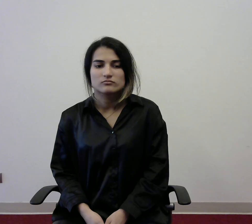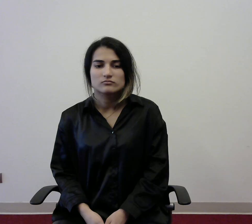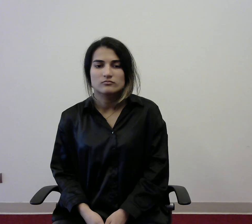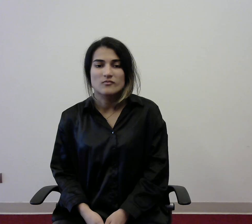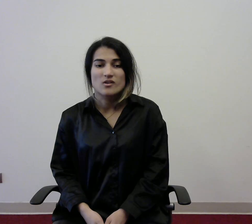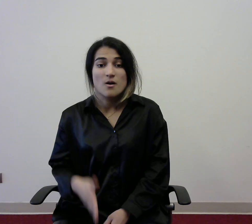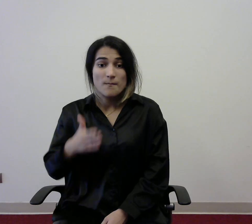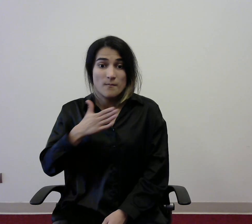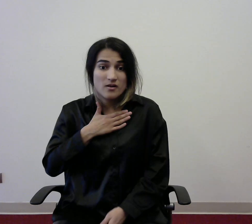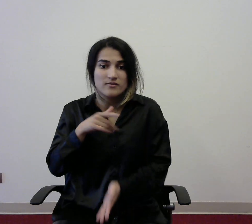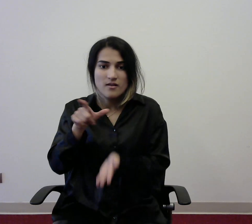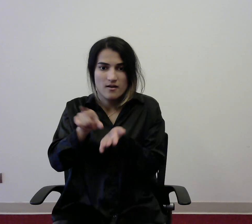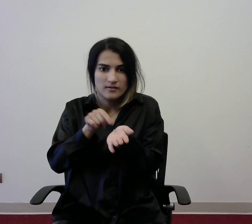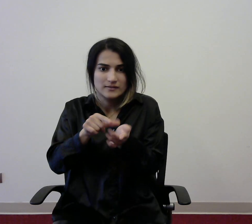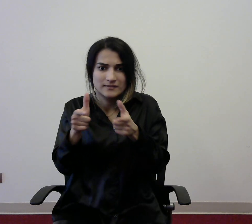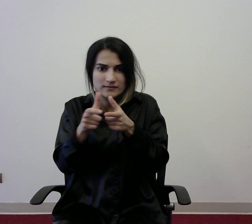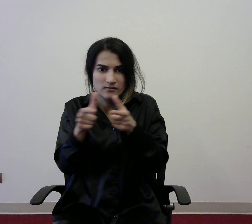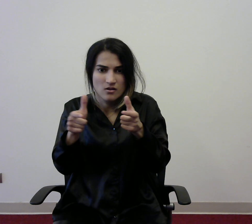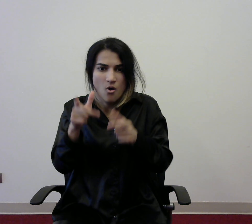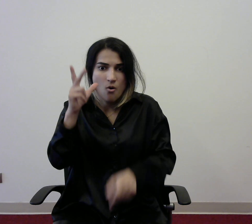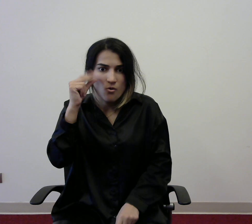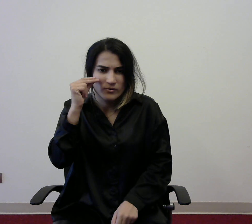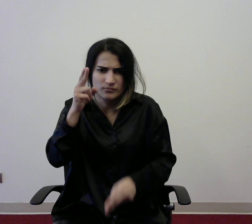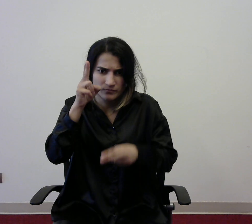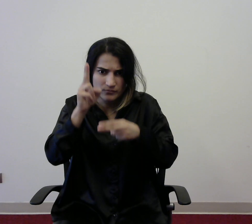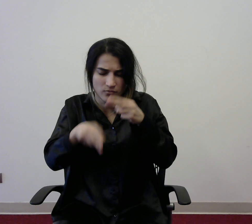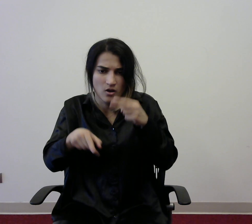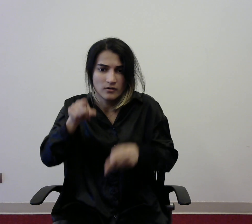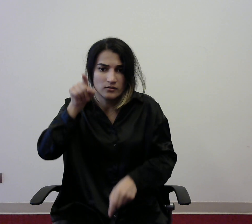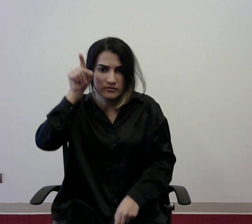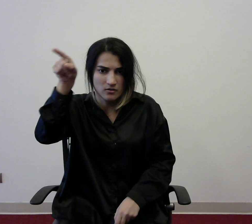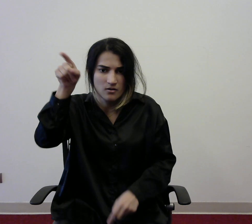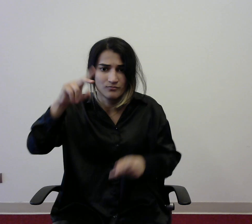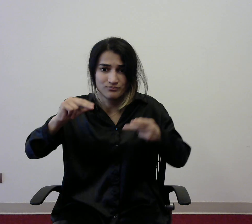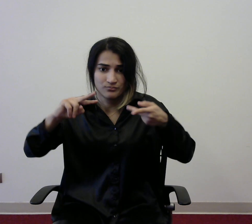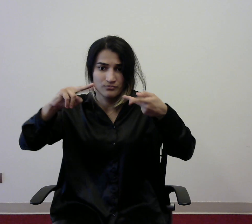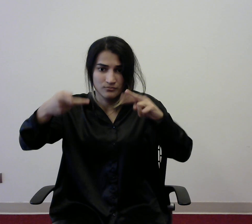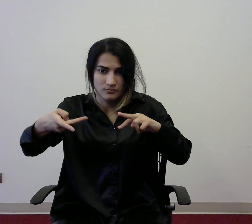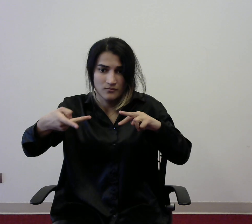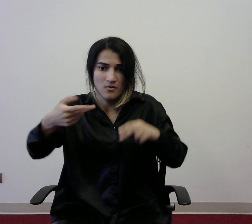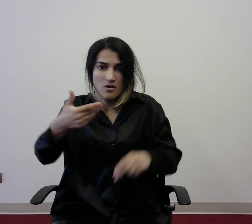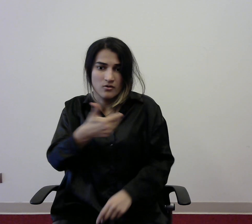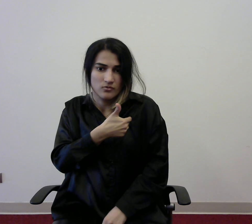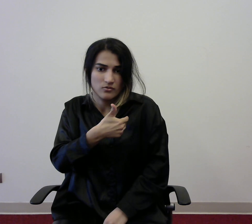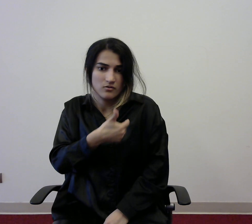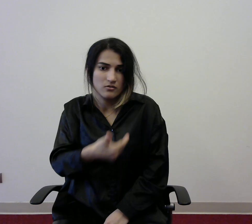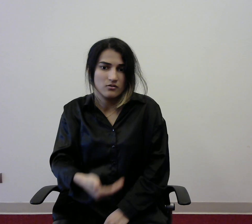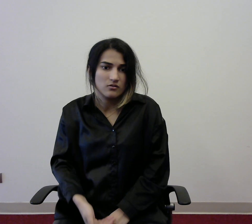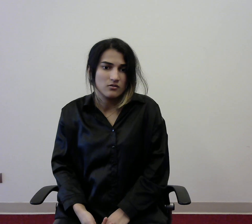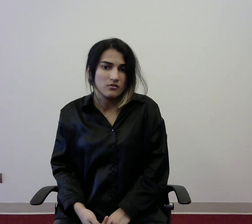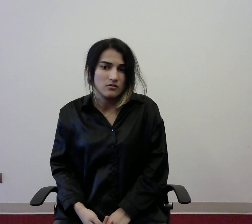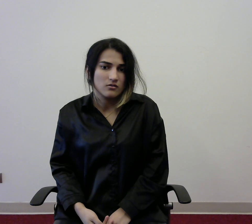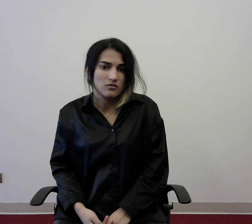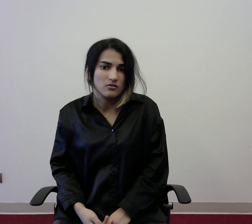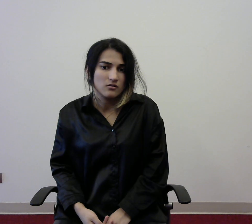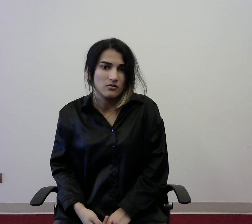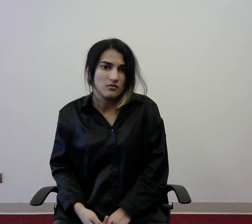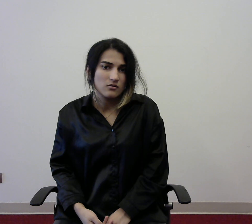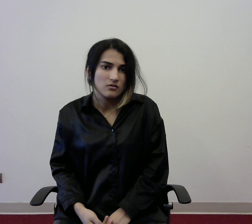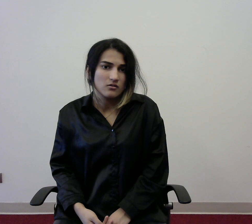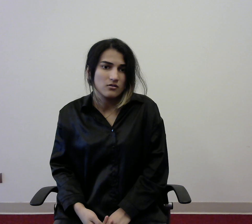Mənim pensiya kartımın müddəti bitib, onu dəyişmək istəyirəm